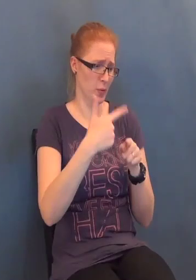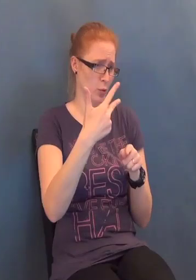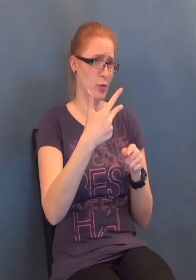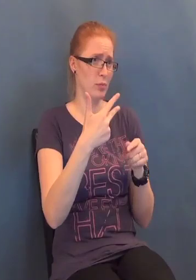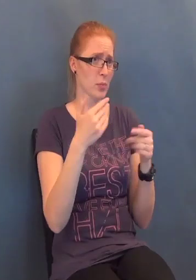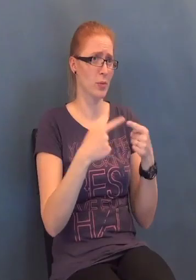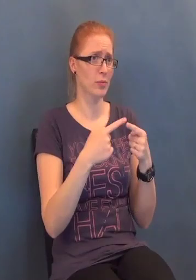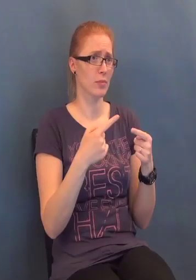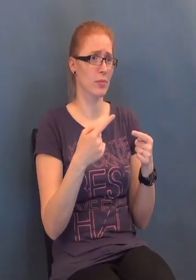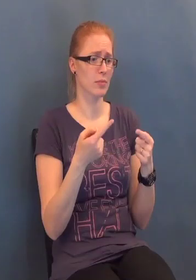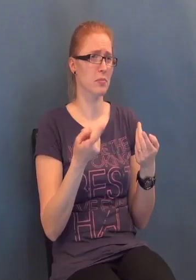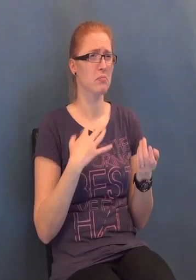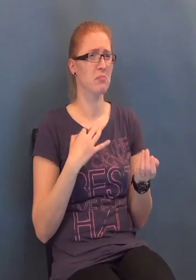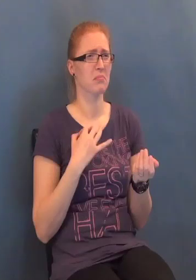Dwudziesty trzeci - pasuje?